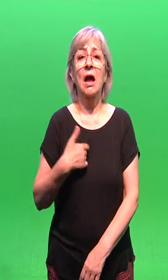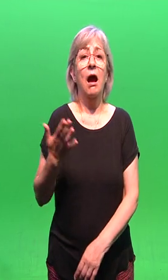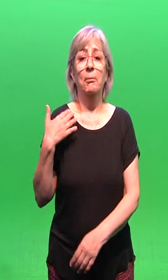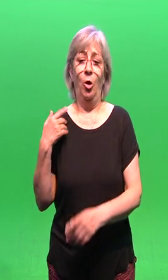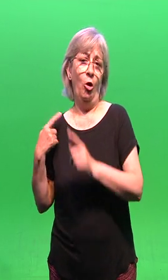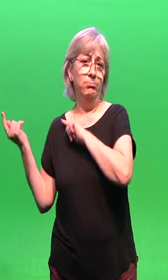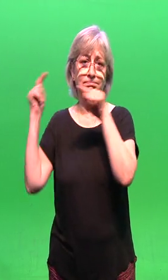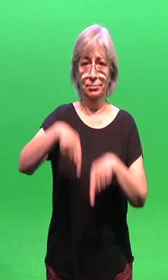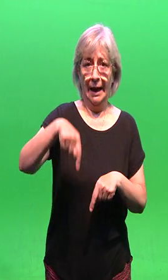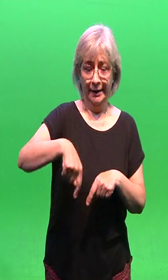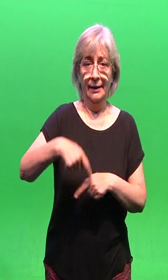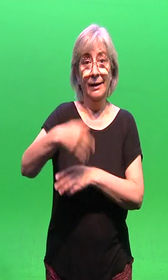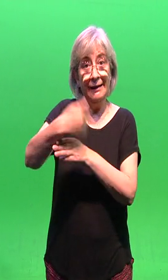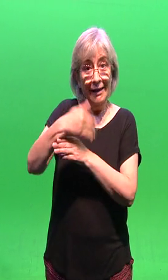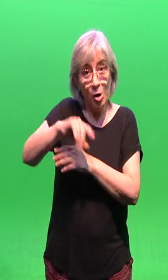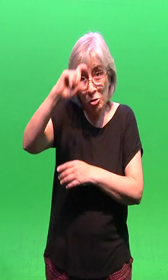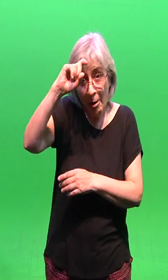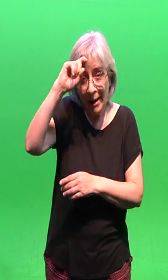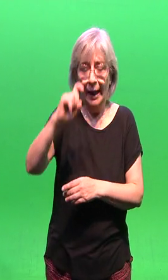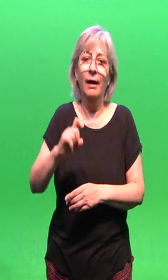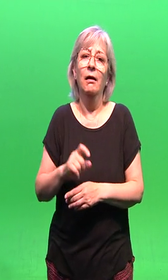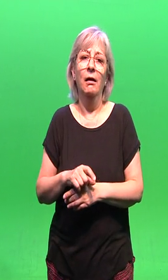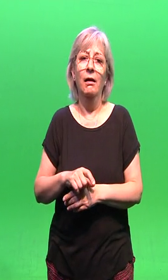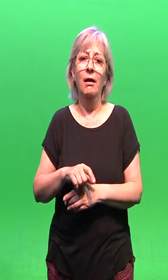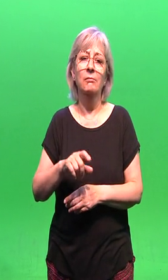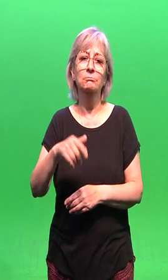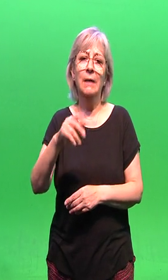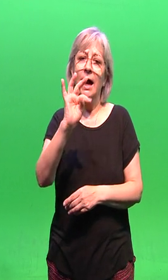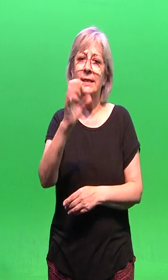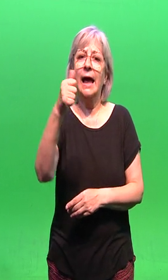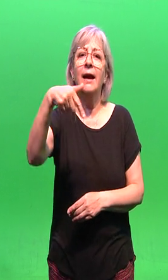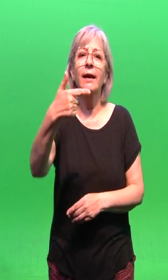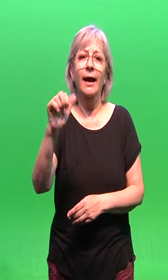Vaig venir a viure aquí fa poc, visc al carrer Tànger.